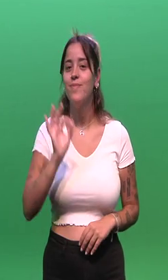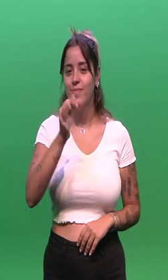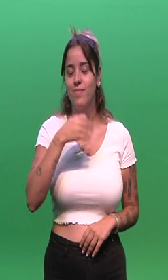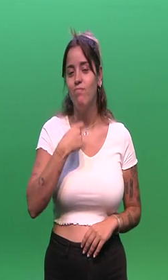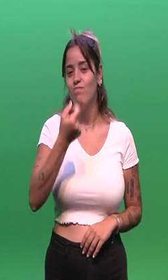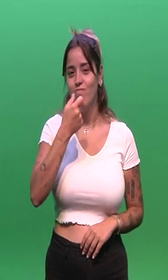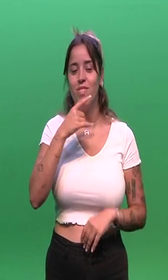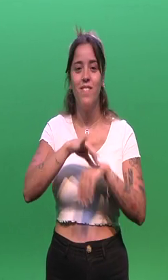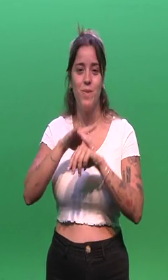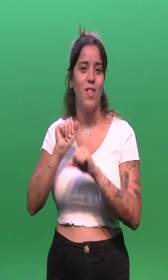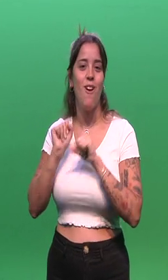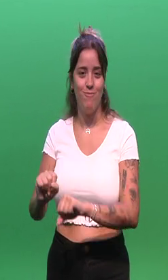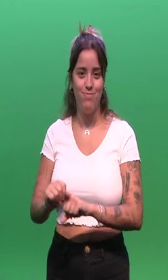Sí, prenc pastilles per protegir-me de malalties.